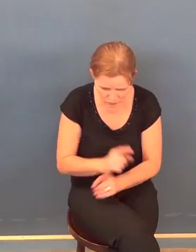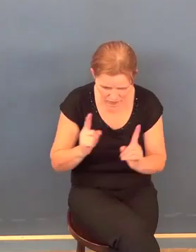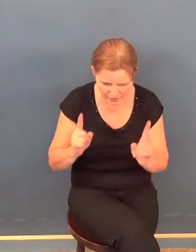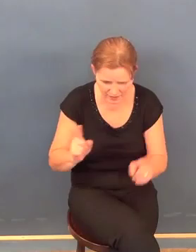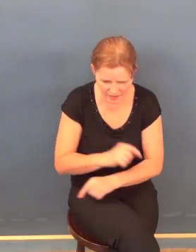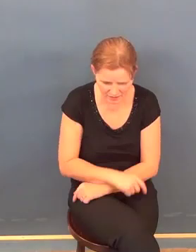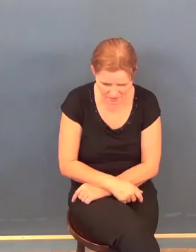Uwaga.